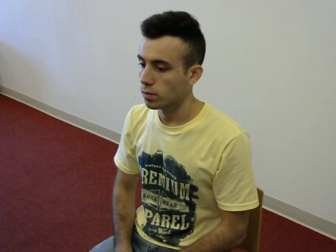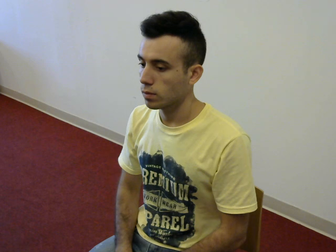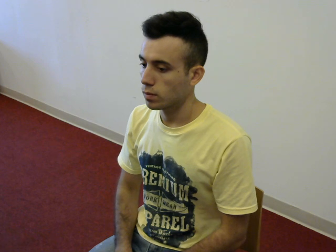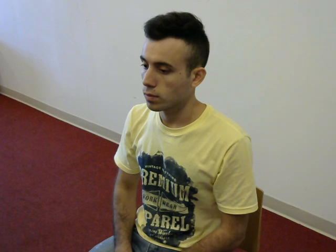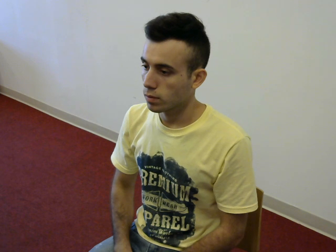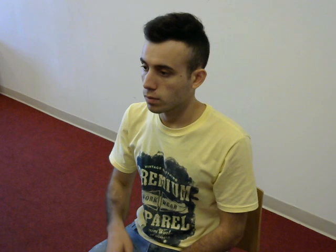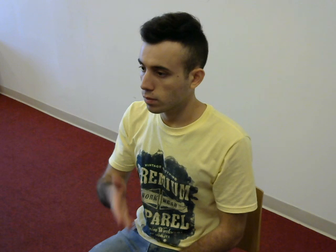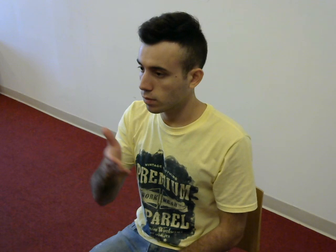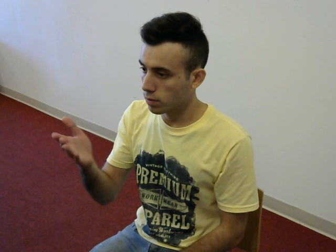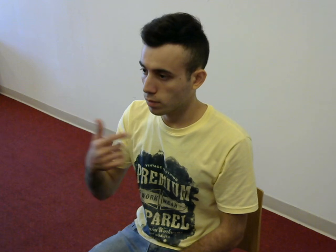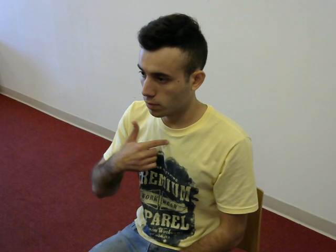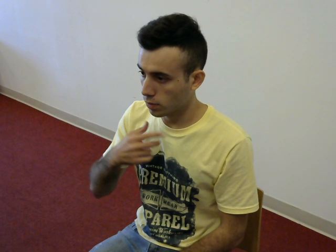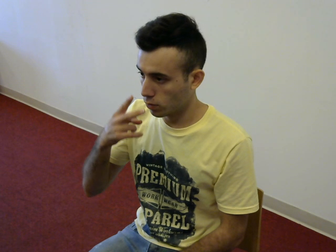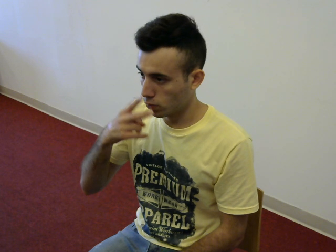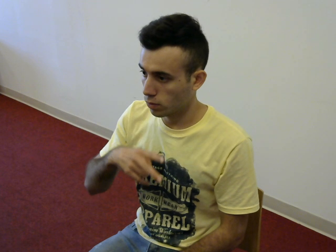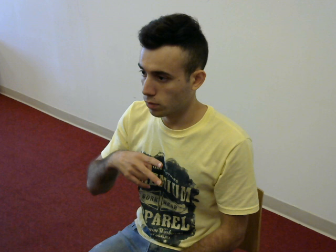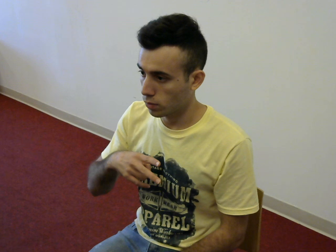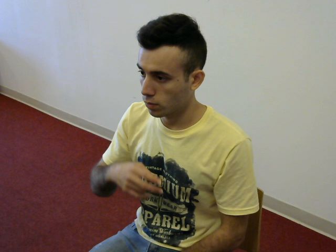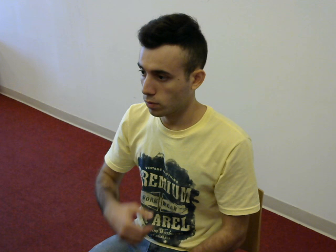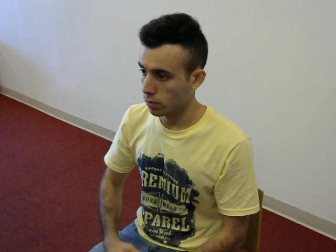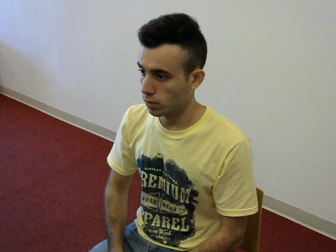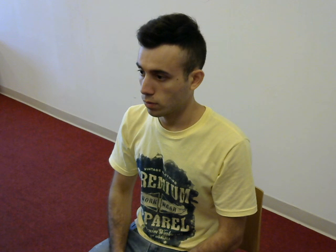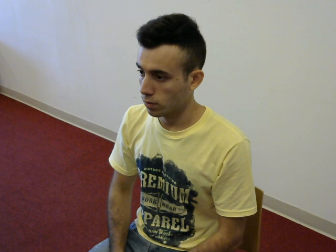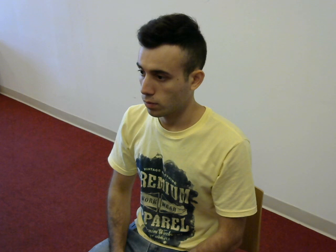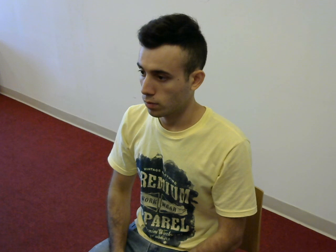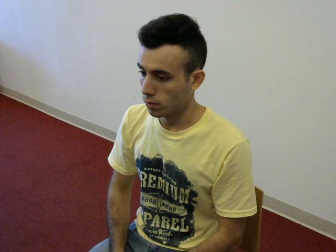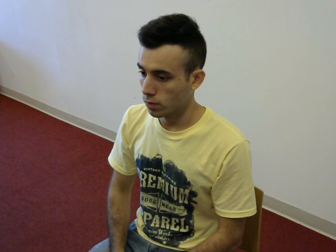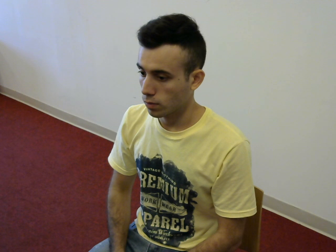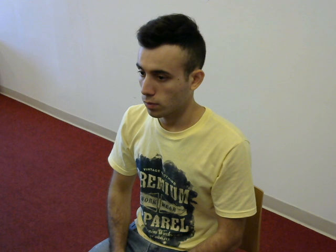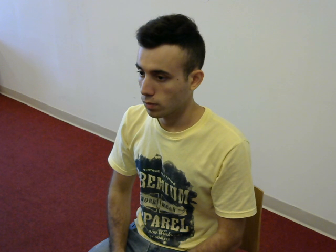Siz məni görürsünüzmü?